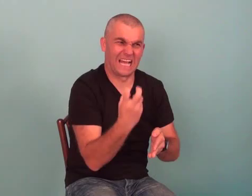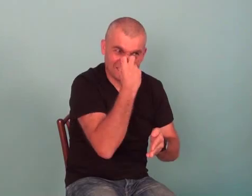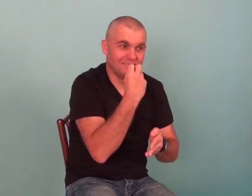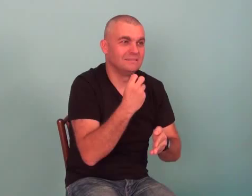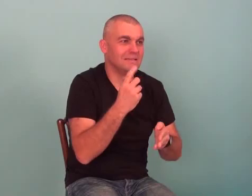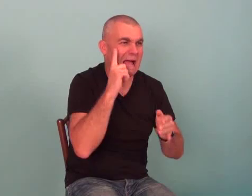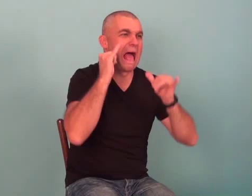Chłopiec krzyczy.